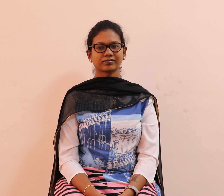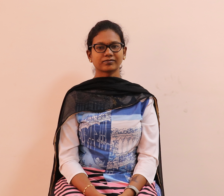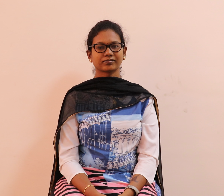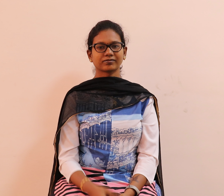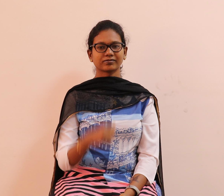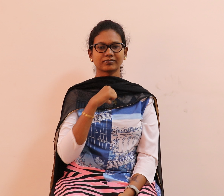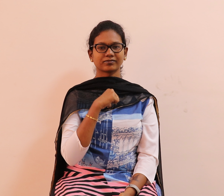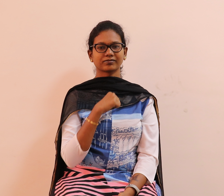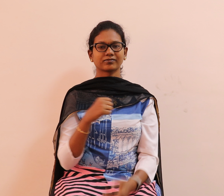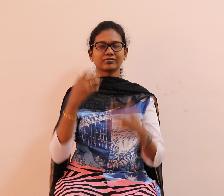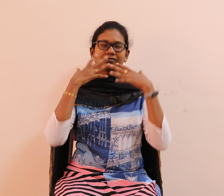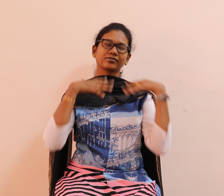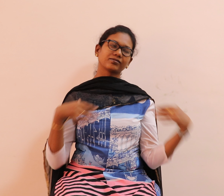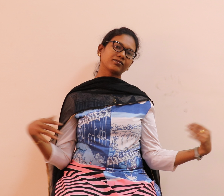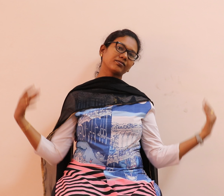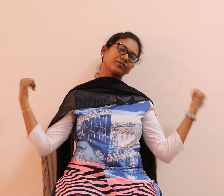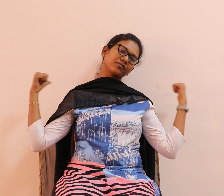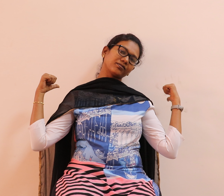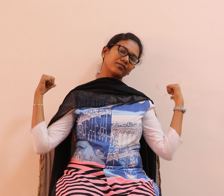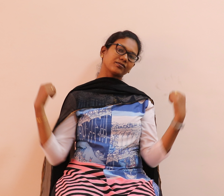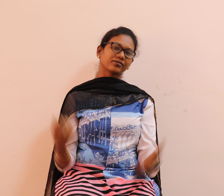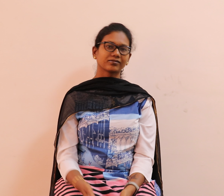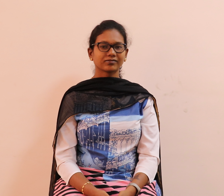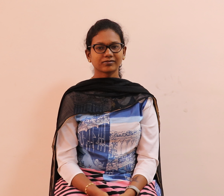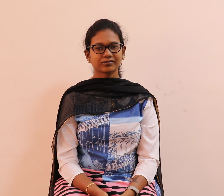i am tired